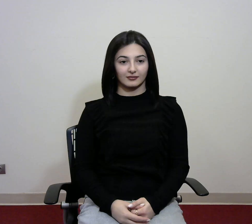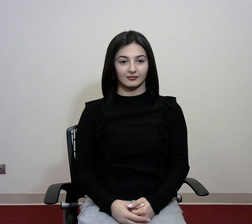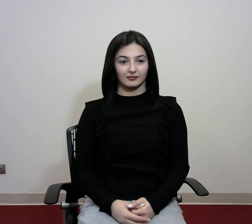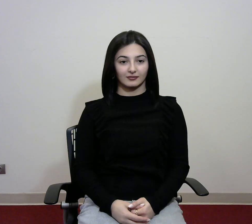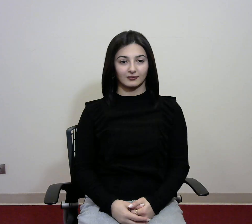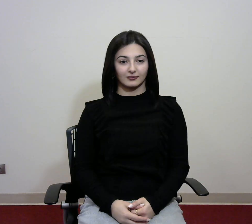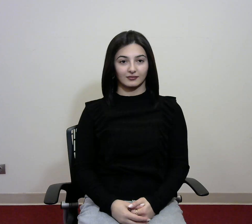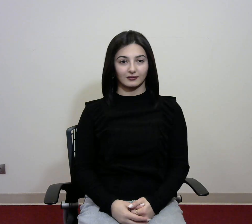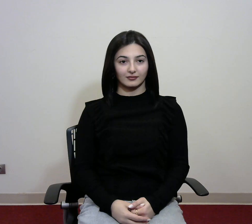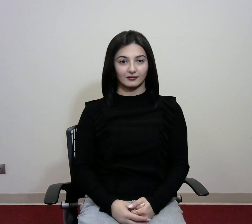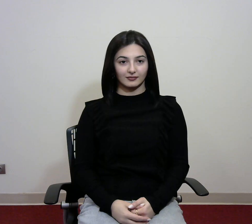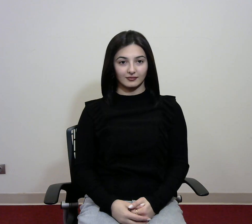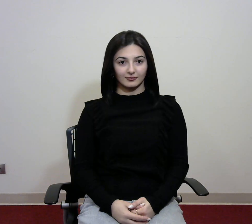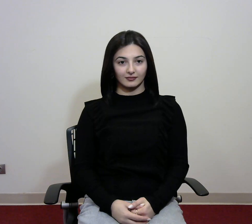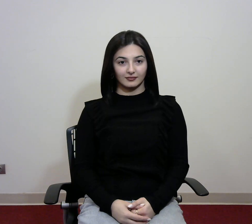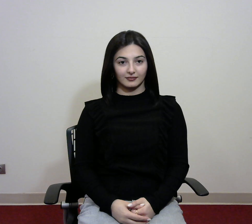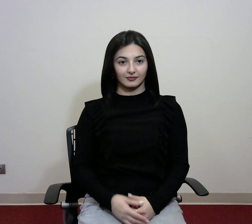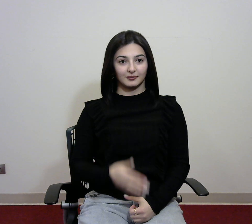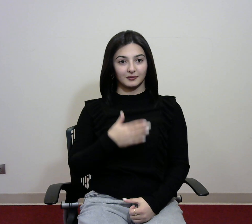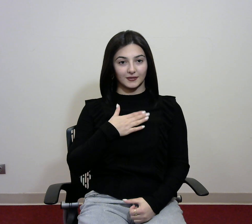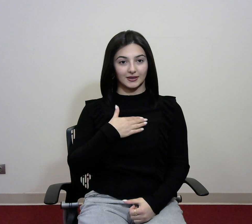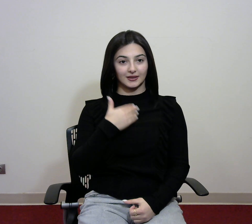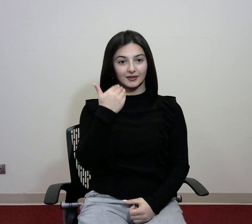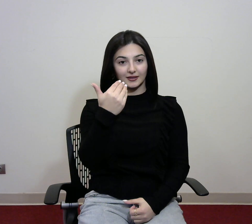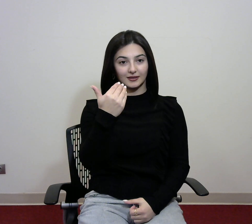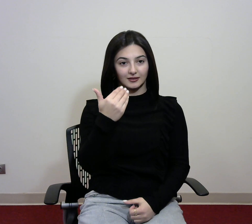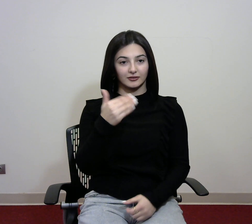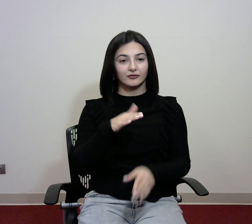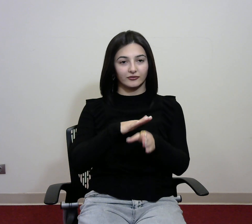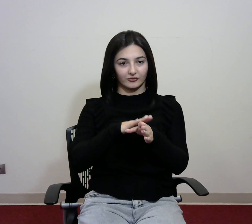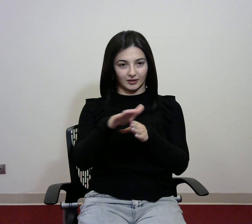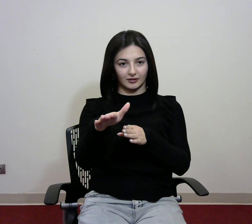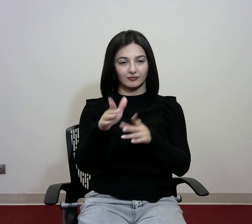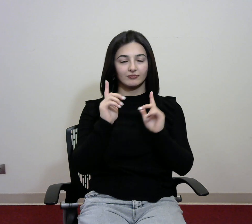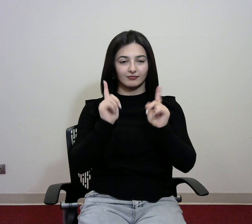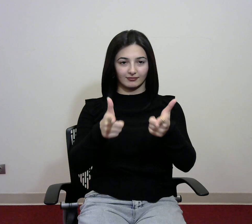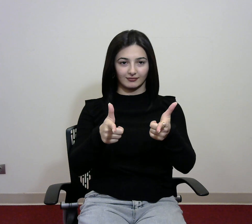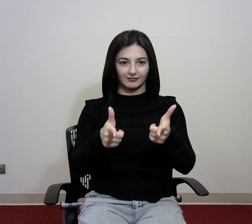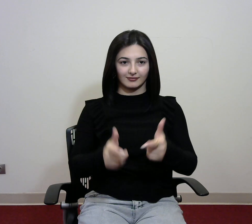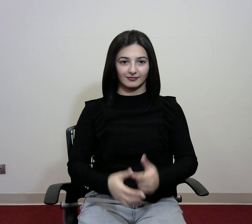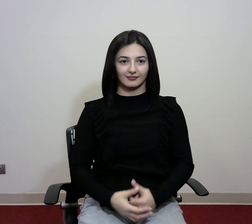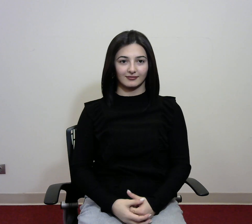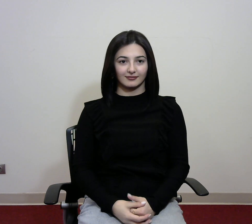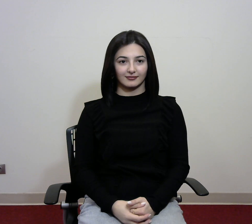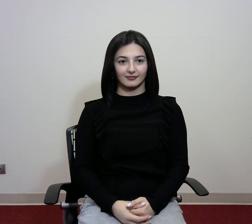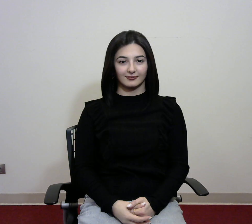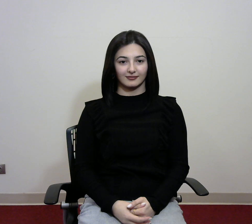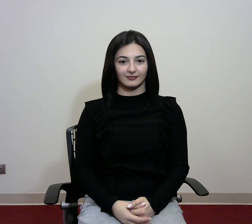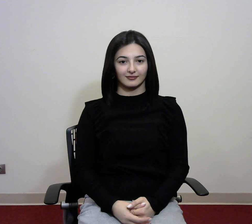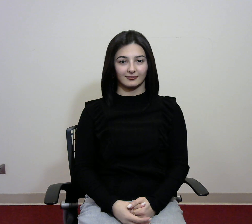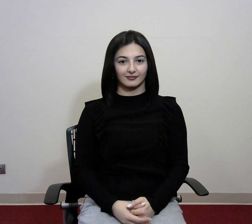Mən sizinlə tamamilə razıyam